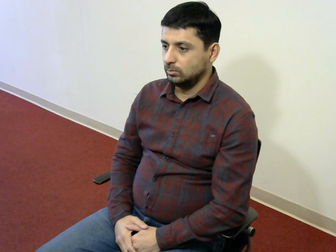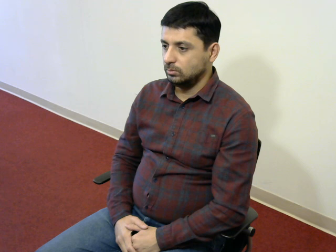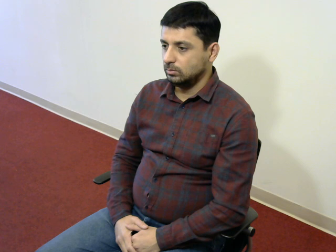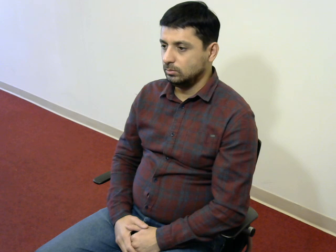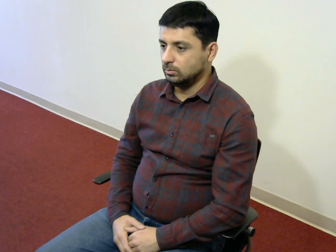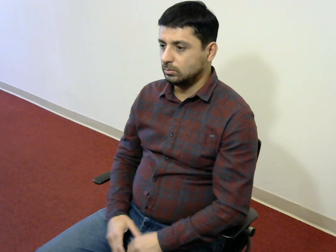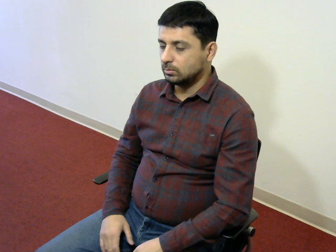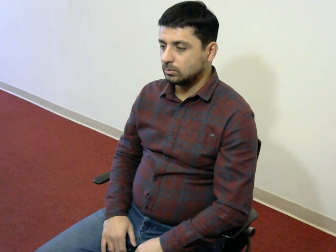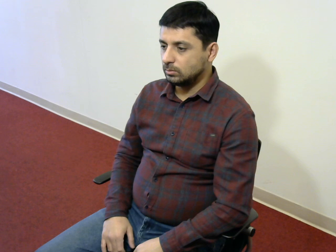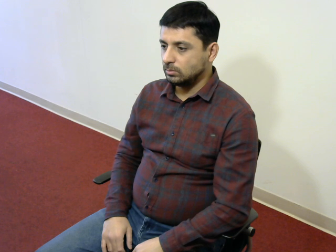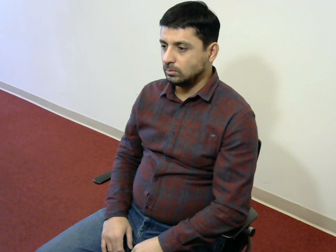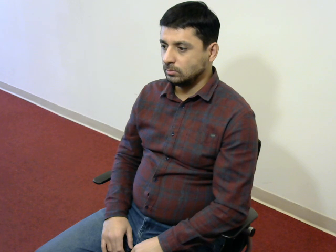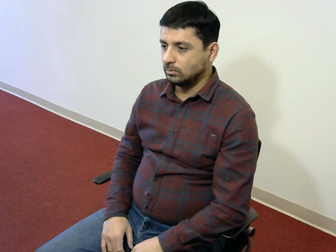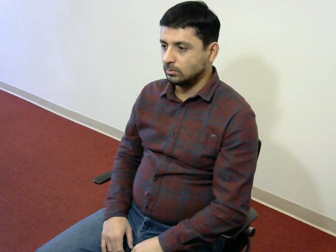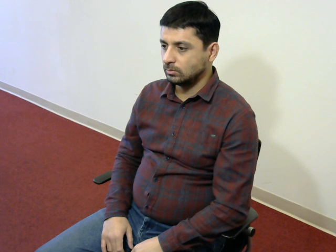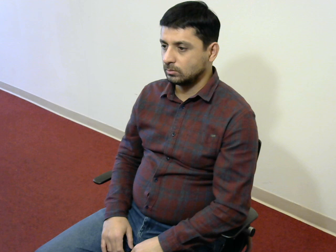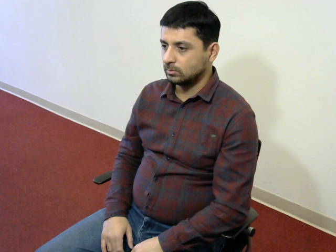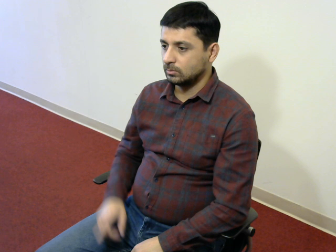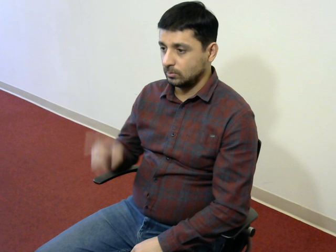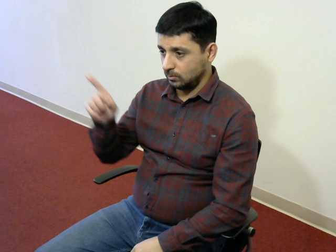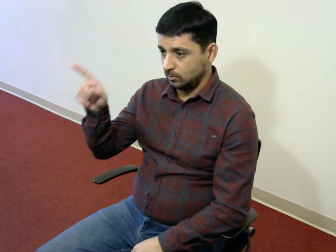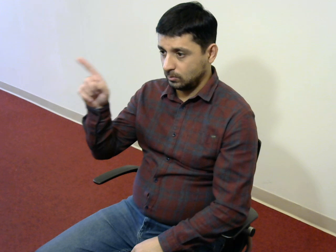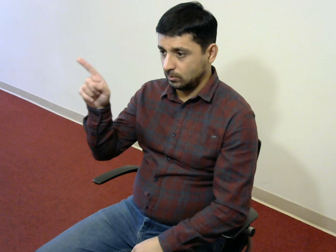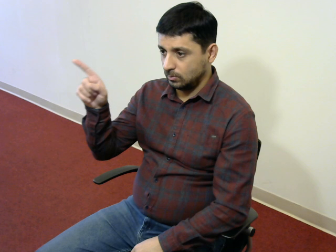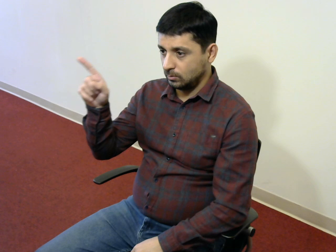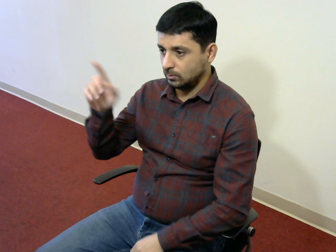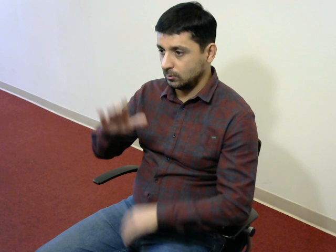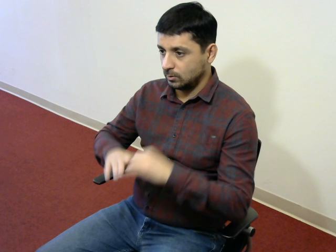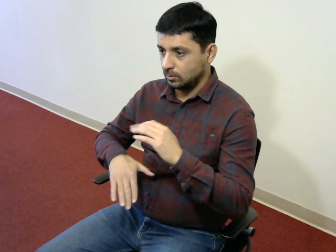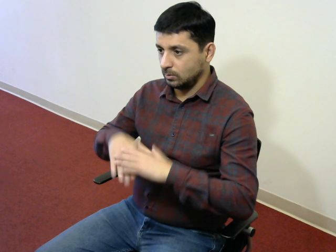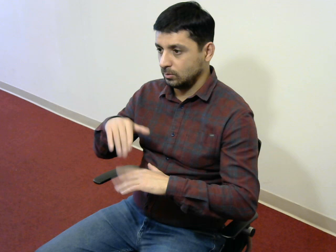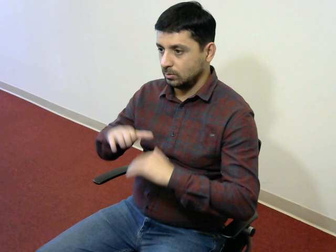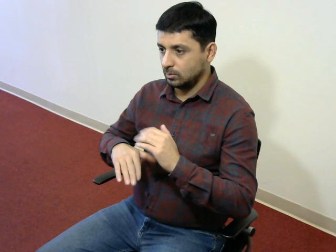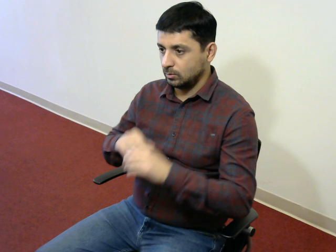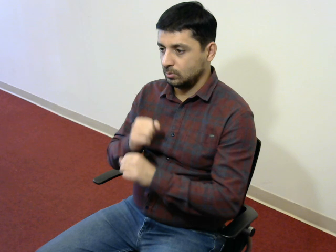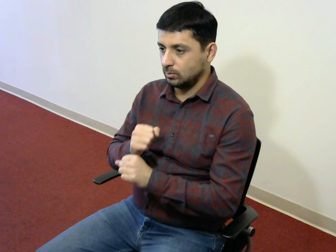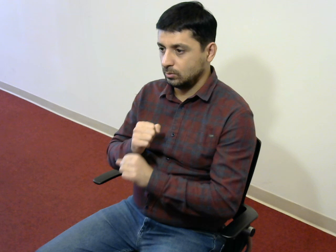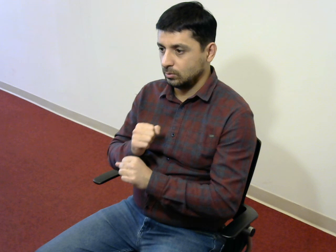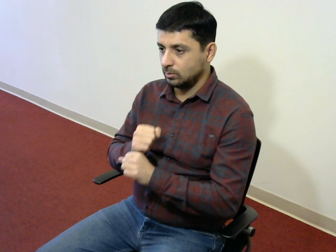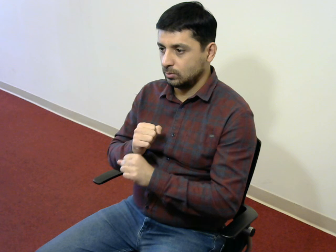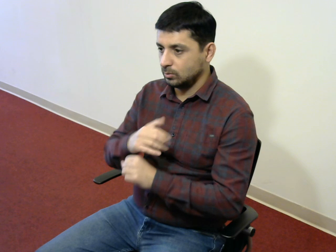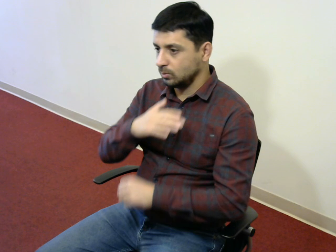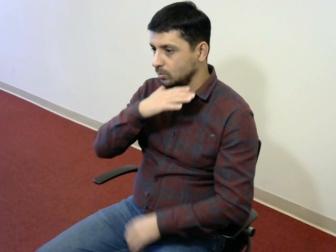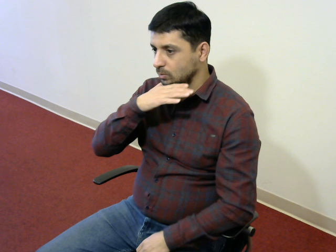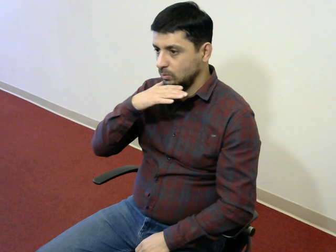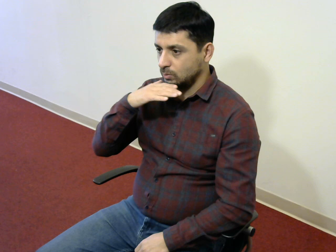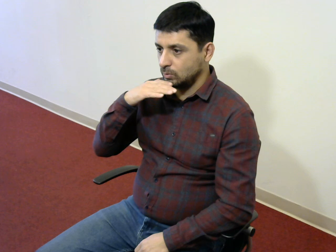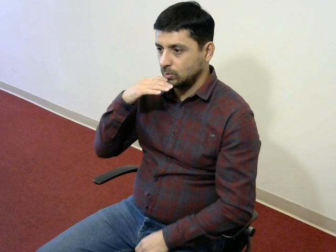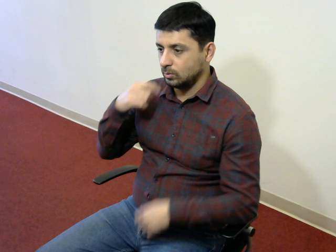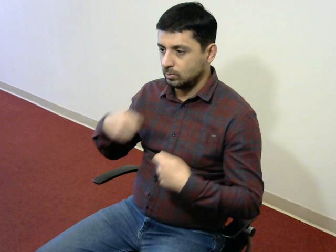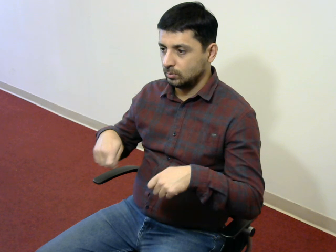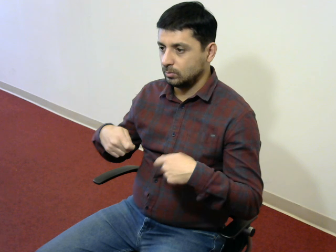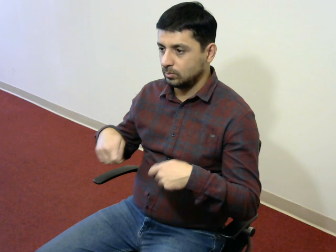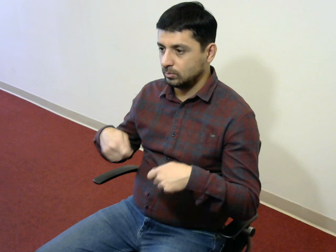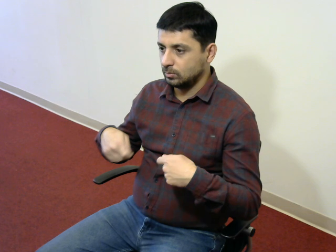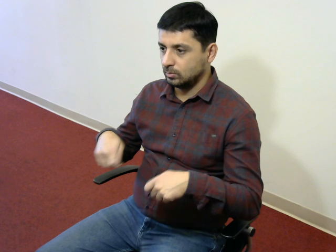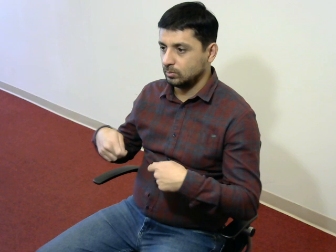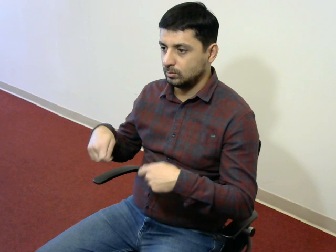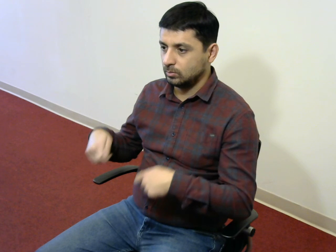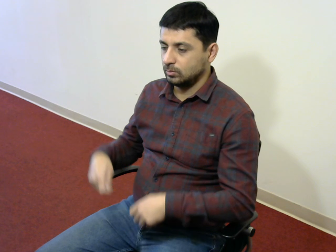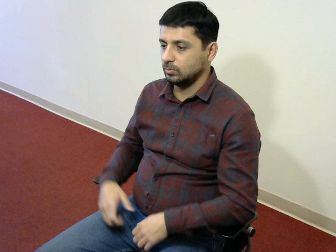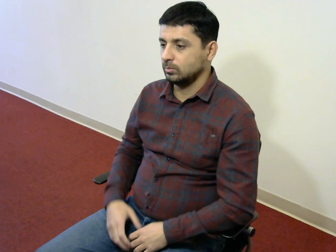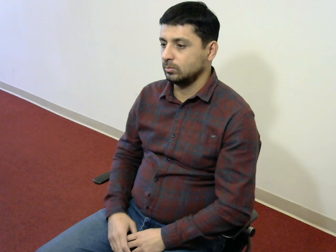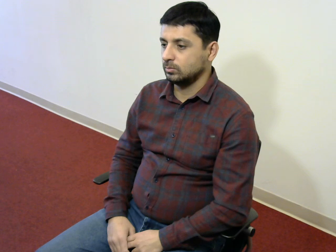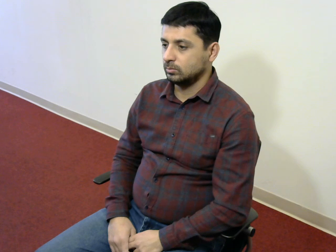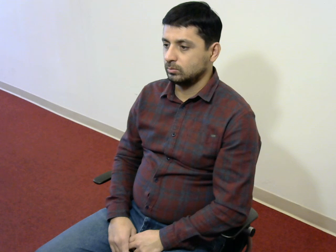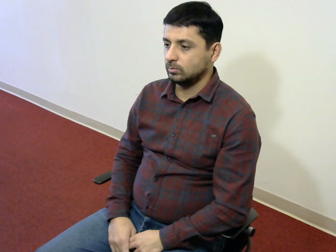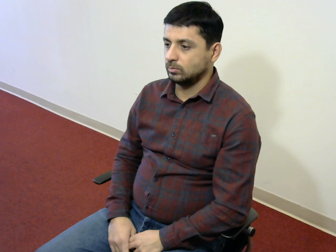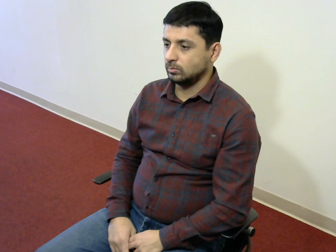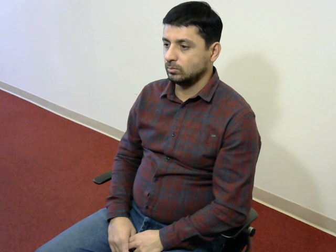Onun əl işləri çox satılır